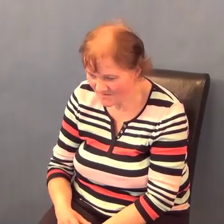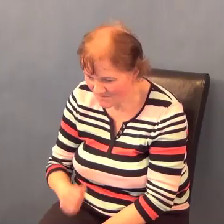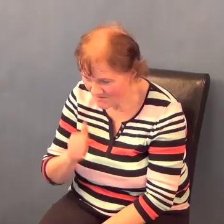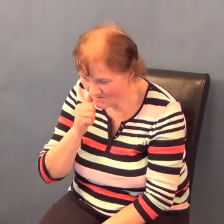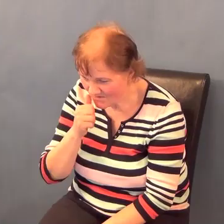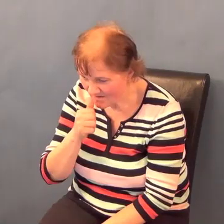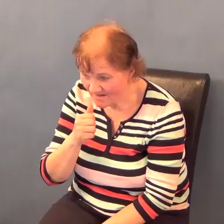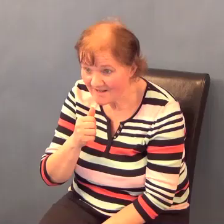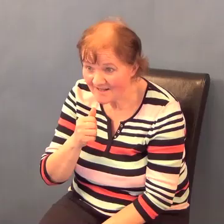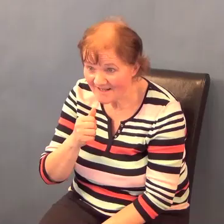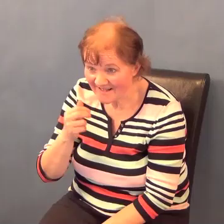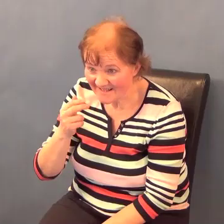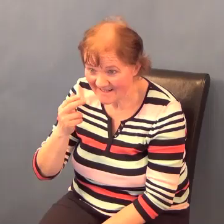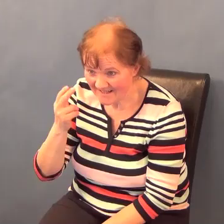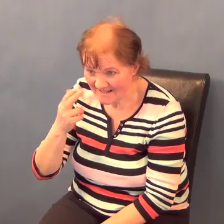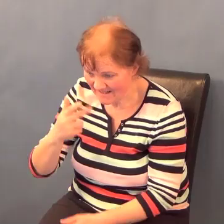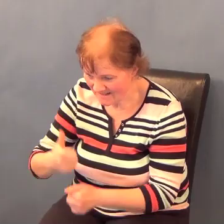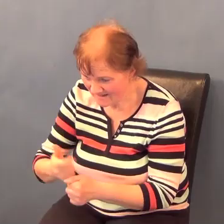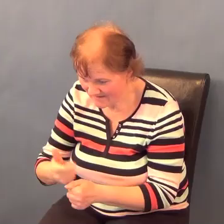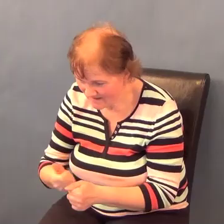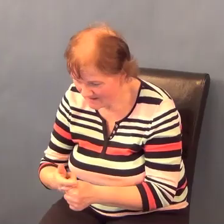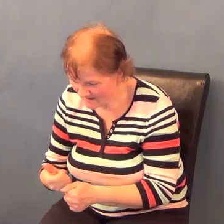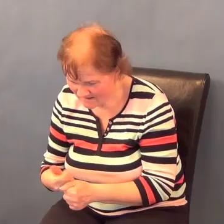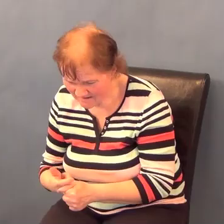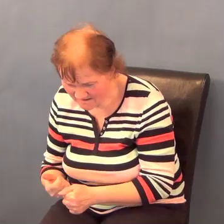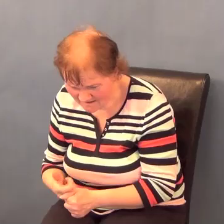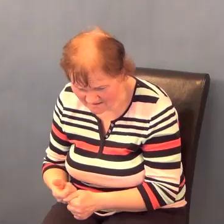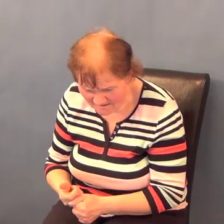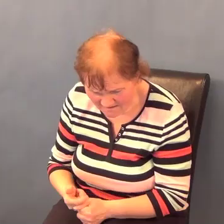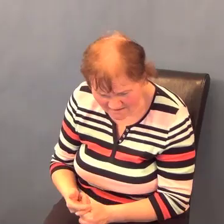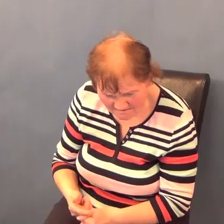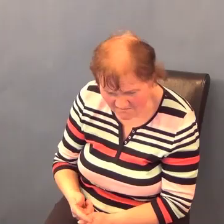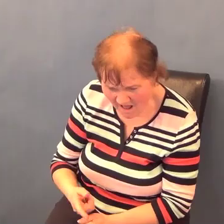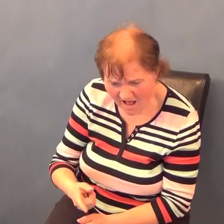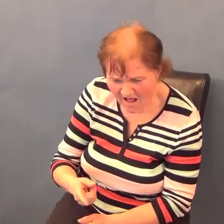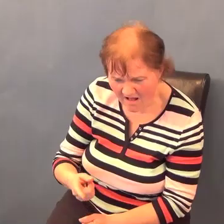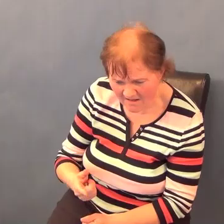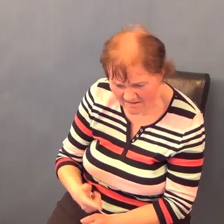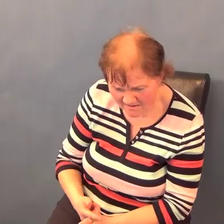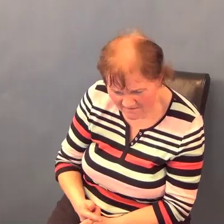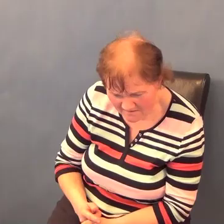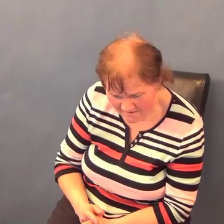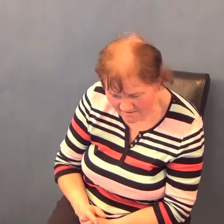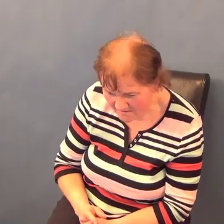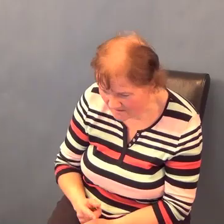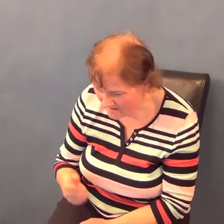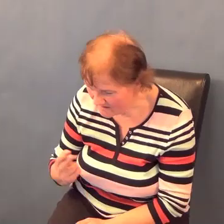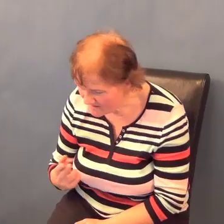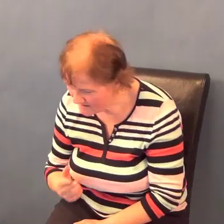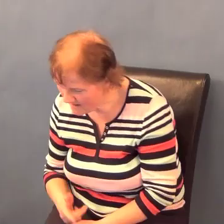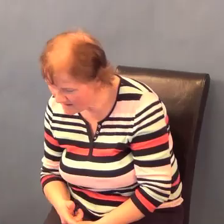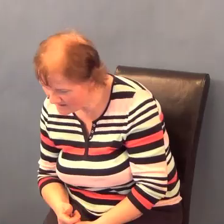Jutro, w niedzielę, dwudziestego pierwszego. Niedziela.